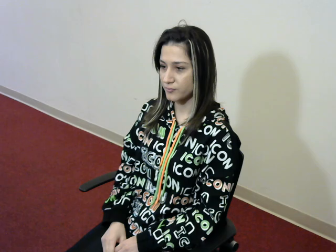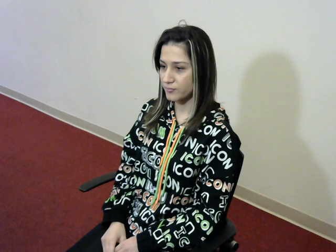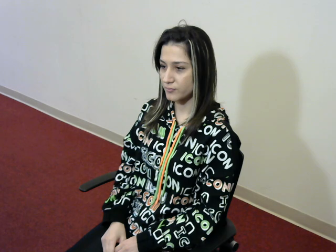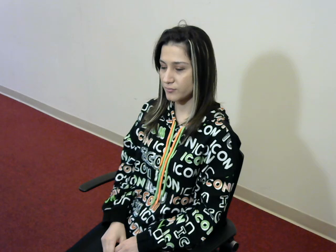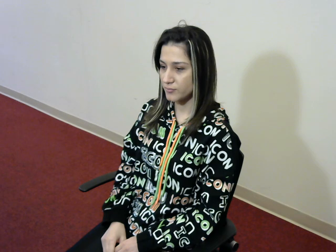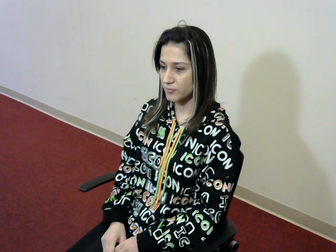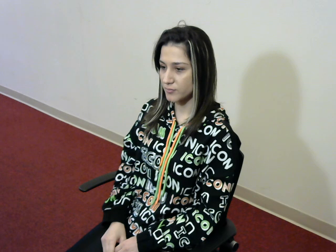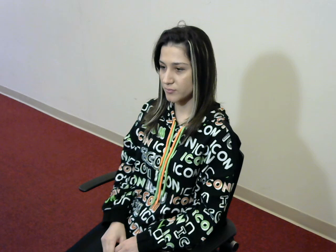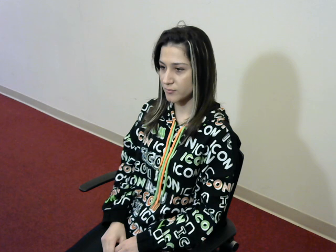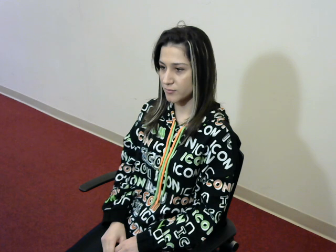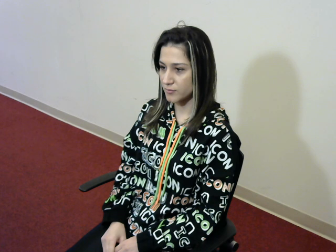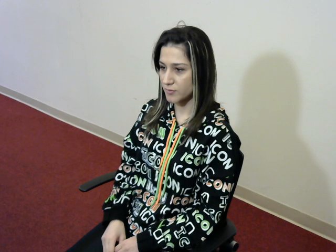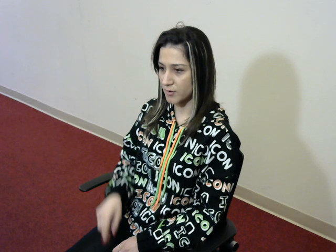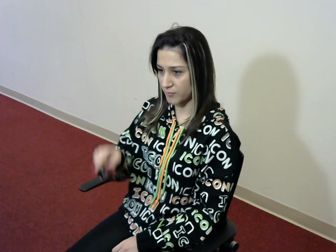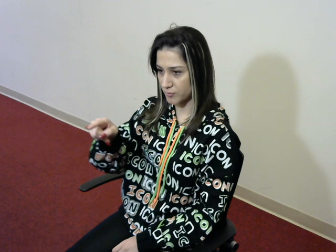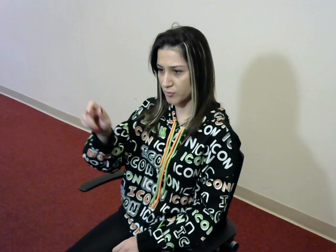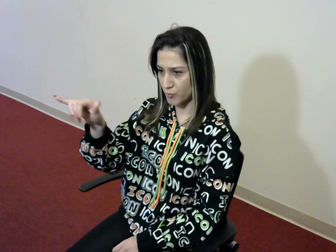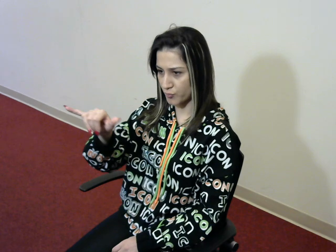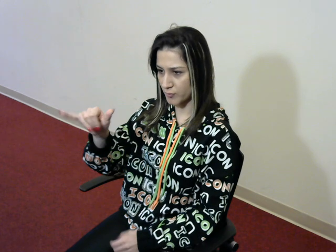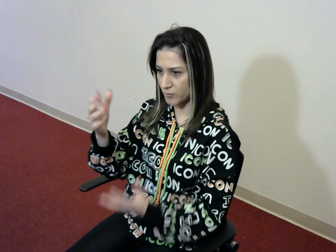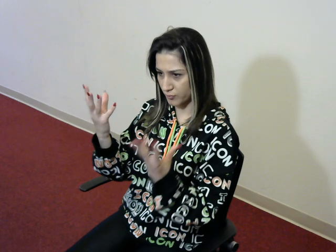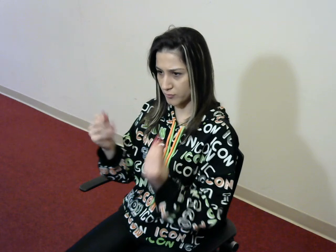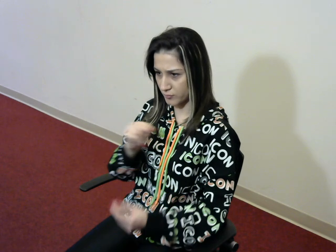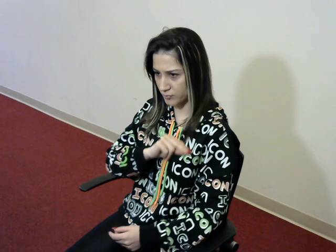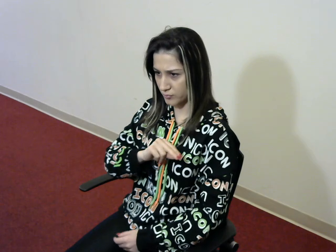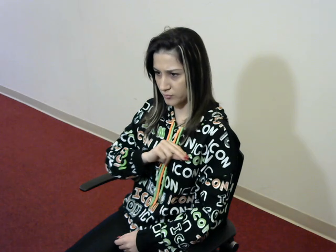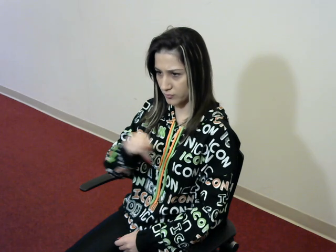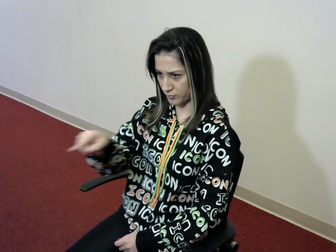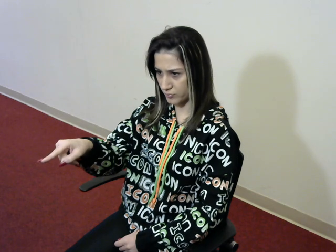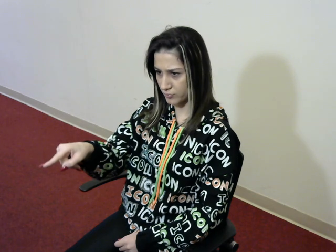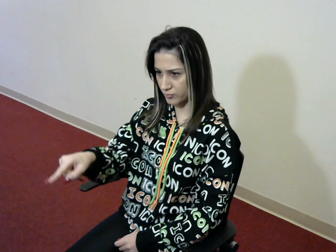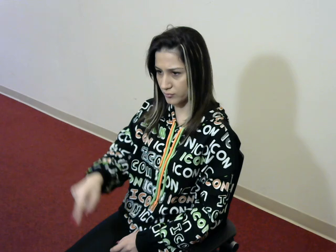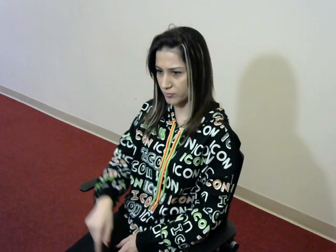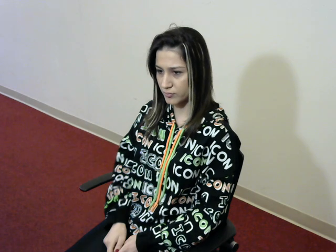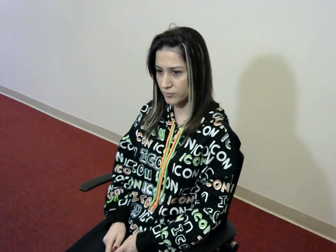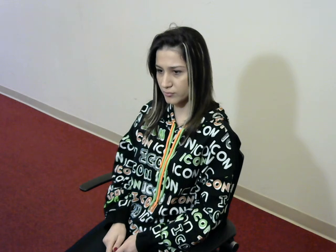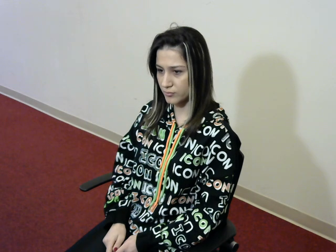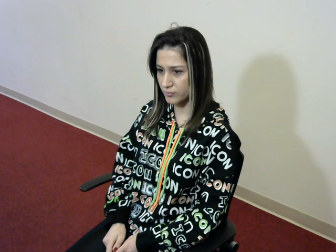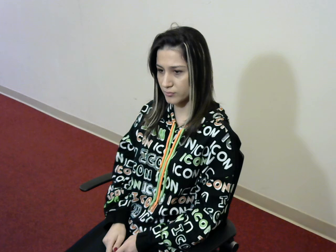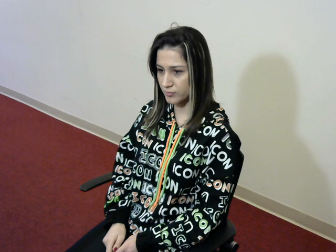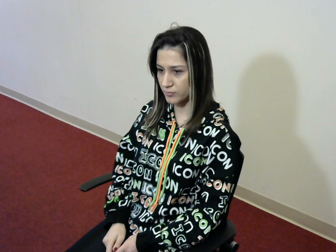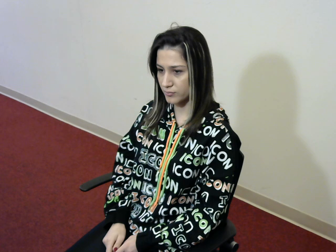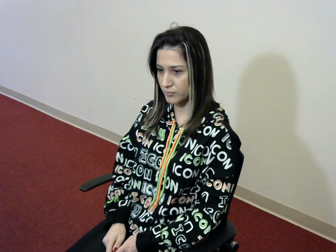Sən şənbə günü işləyirsən?